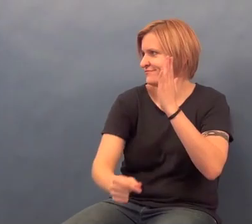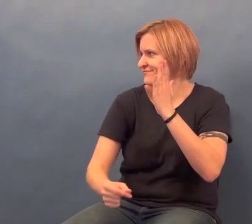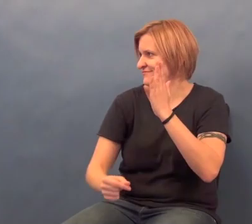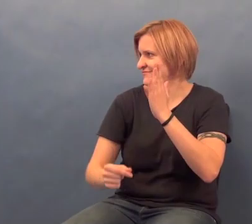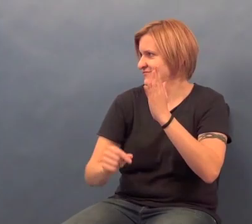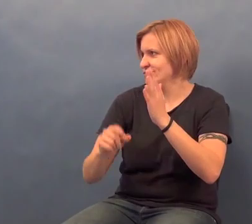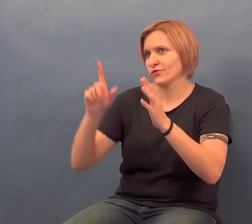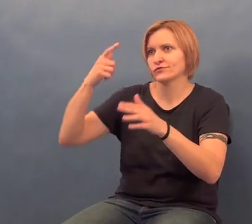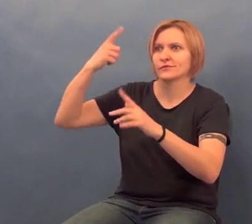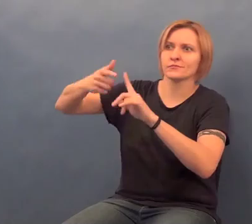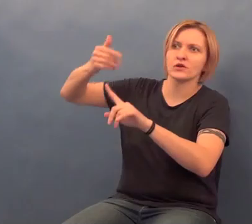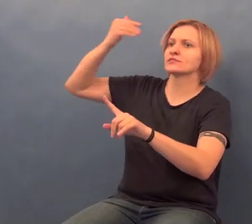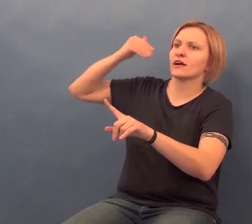Ktoś poza.